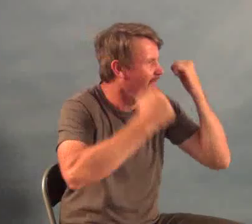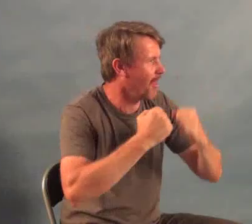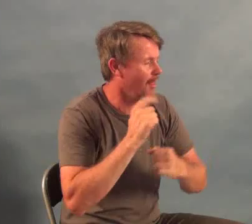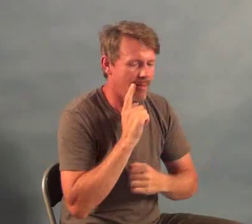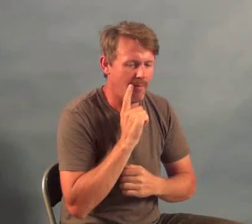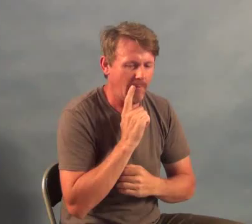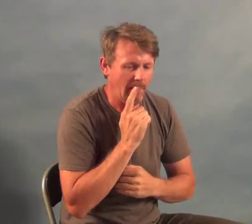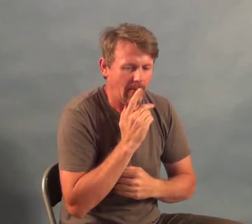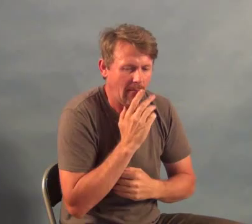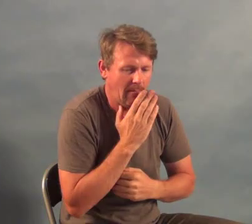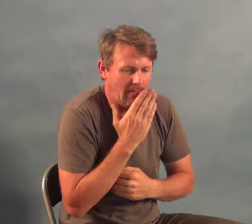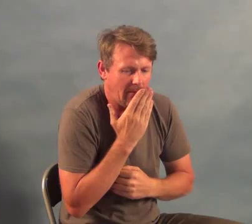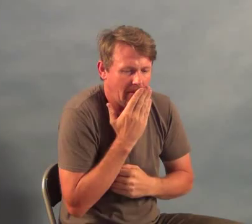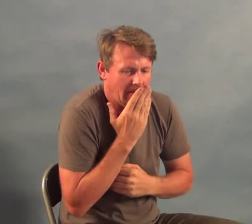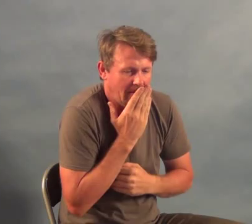Mężczyzna zamilkł i zawstydził się.